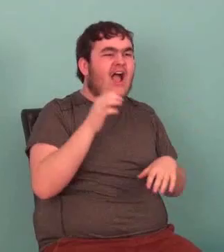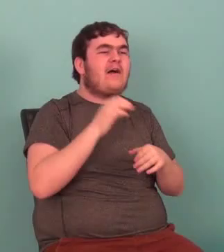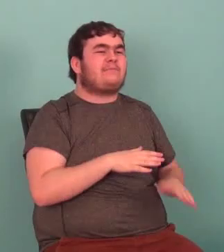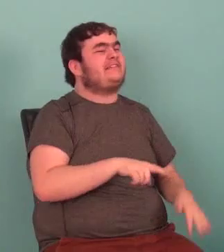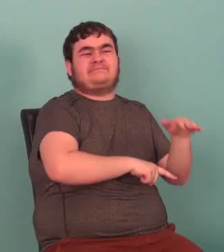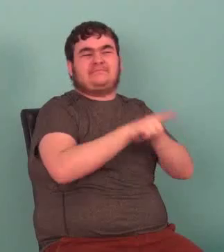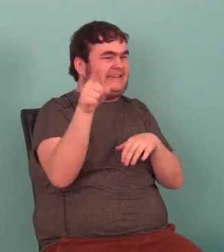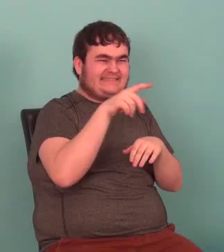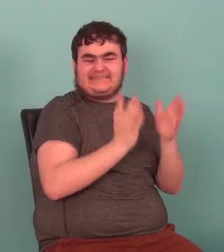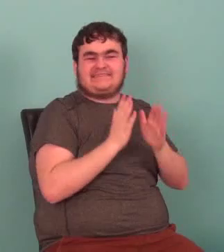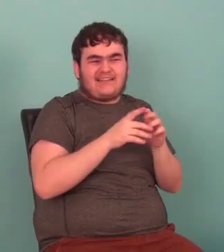Pies ucieka, biegnie bardzo szybko.